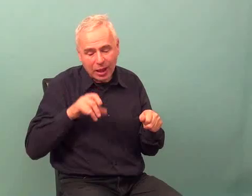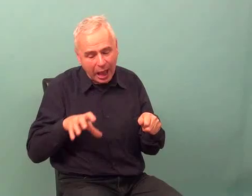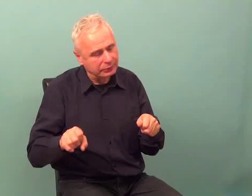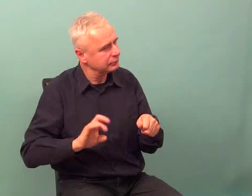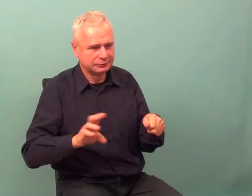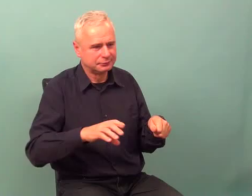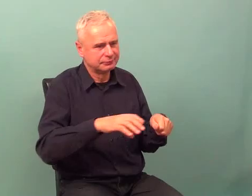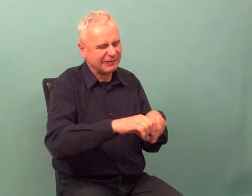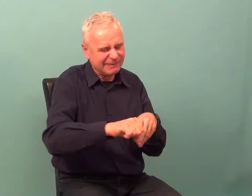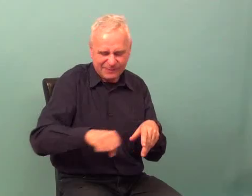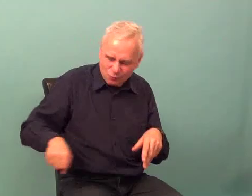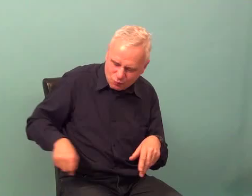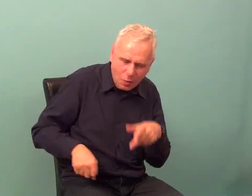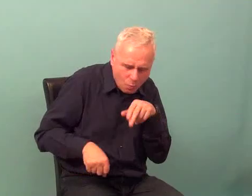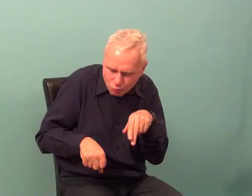Ciągnął go.